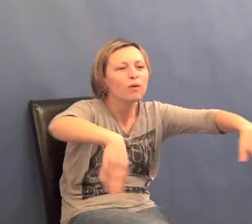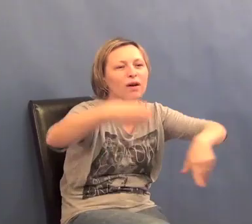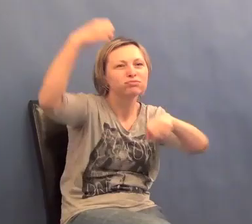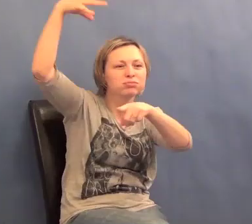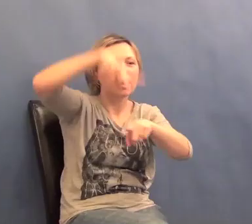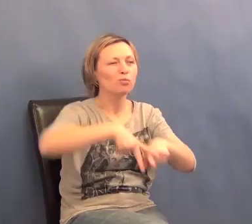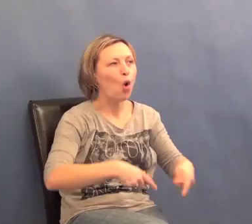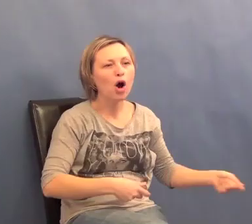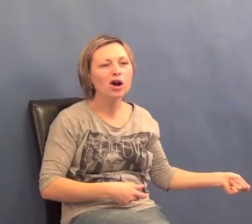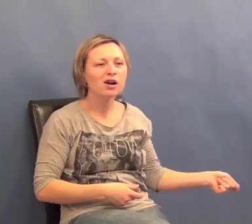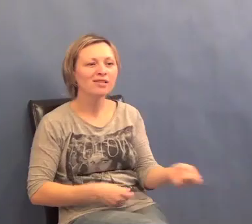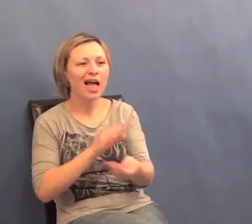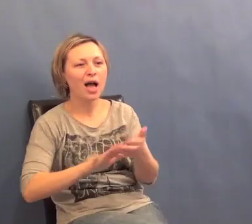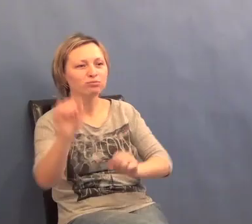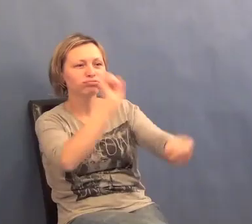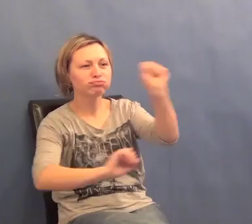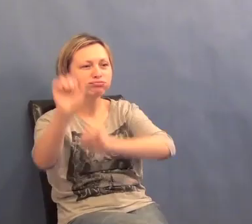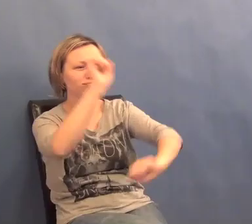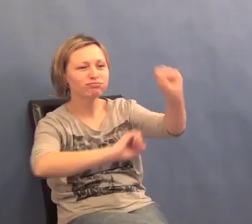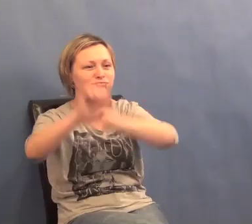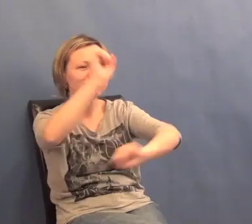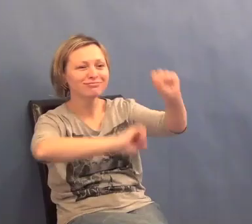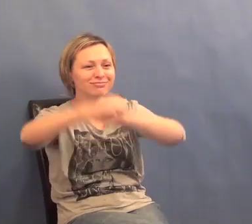A on to olewa, wprowadza konia pod prysznic i myje go za darmo.